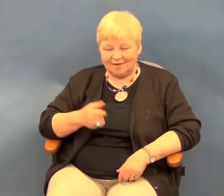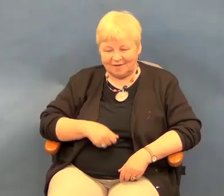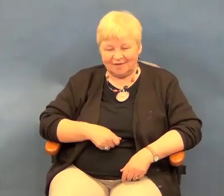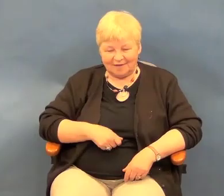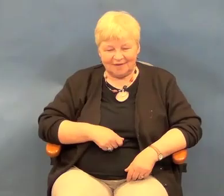Tak.